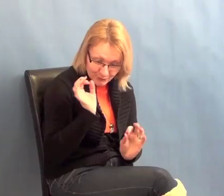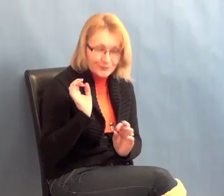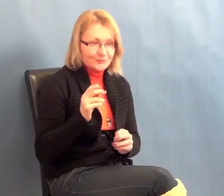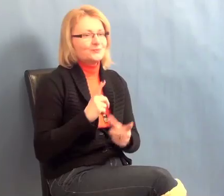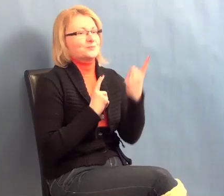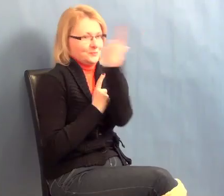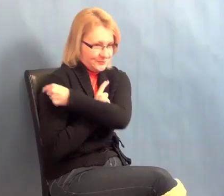I poszedł.